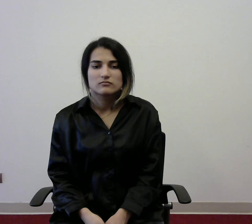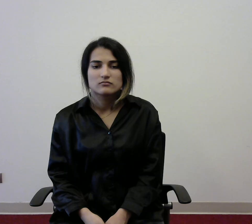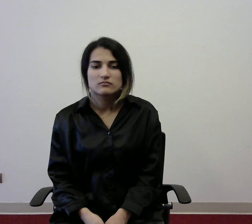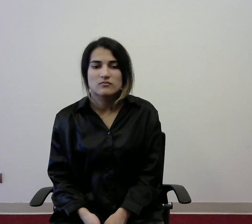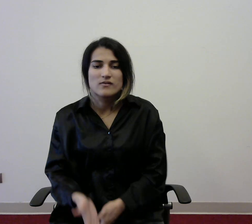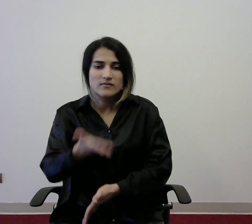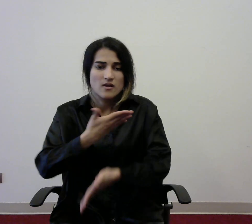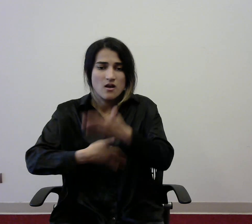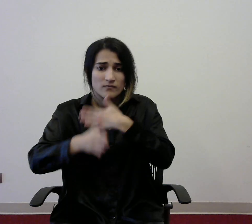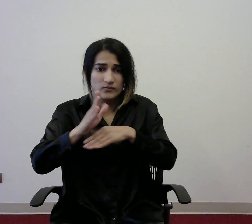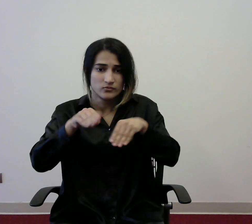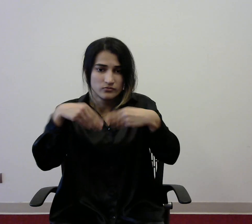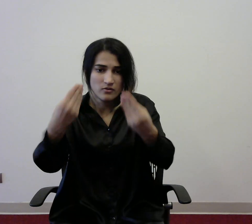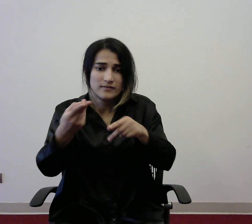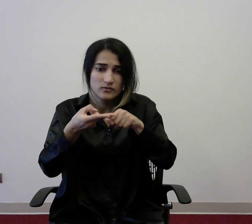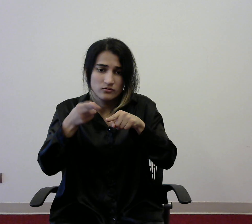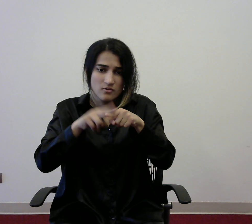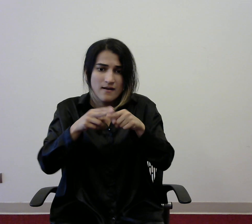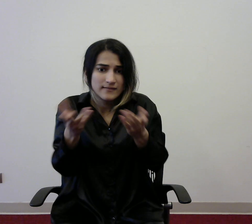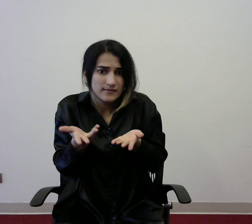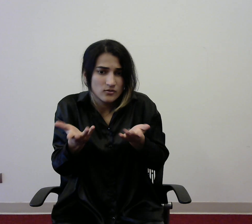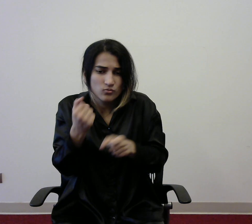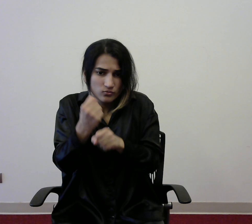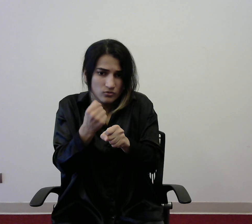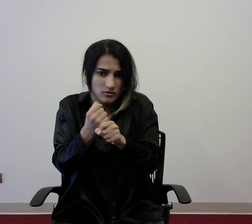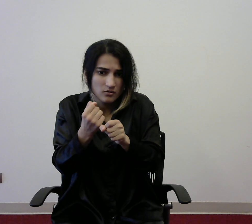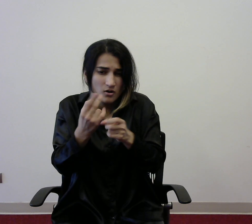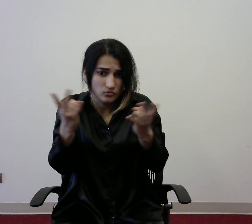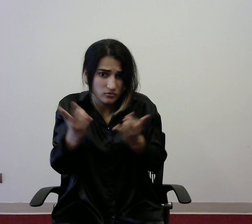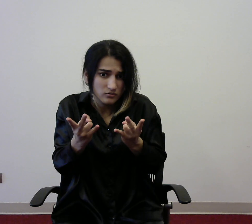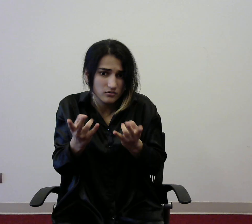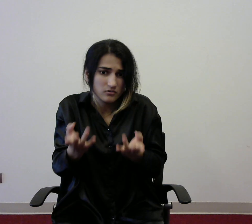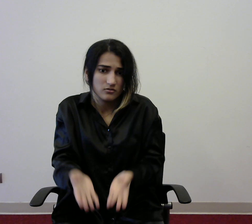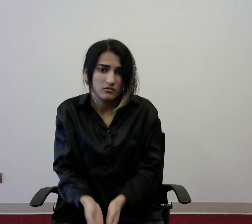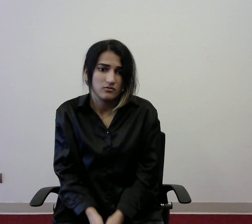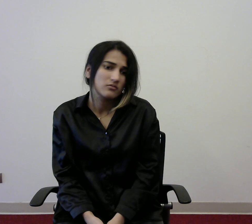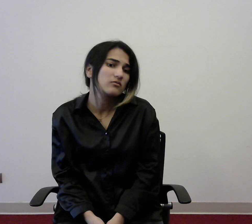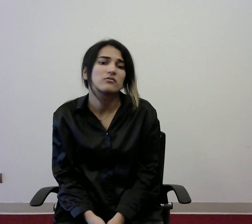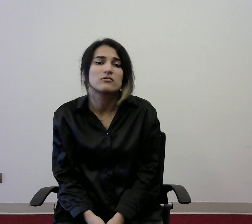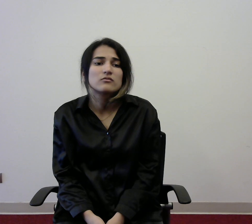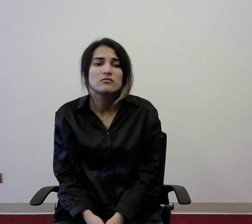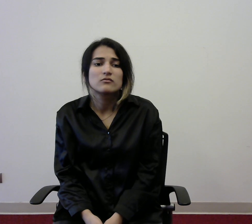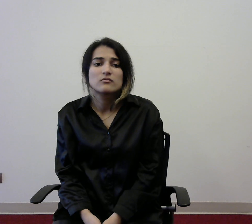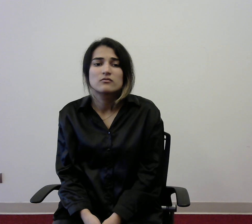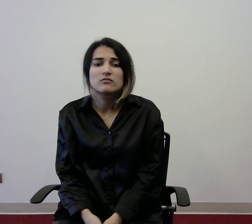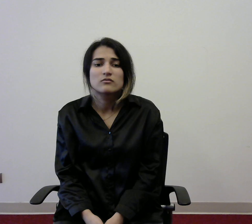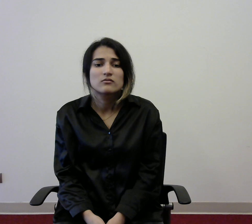Əlilliyin təyin olunması üçün nə etmək lazımdır?